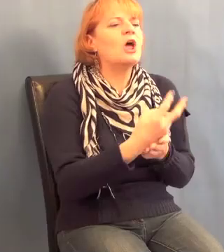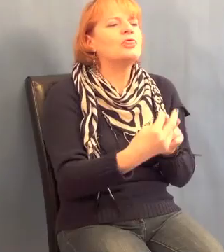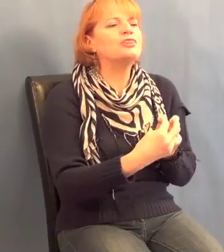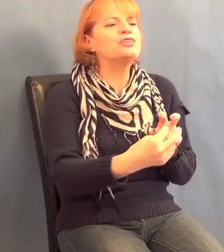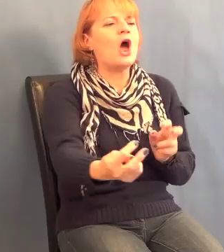Tor saneczkowy.